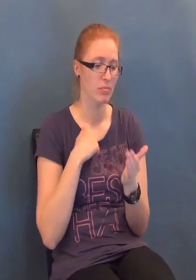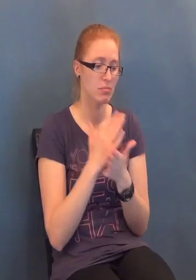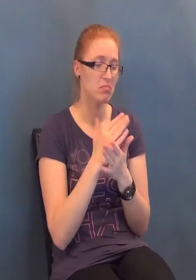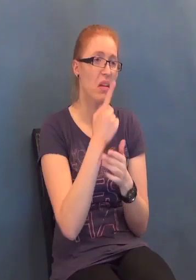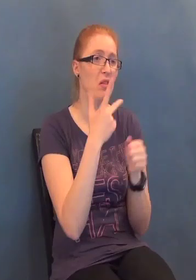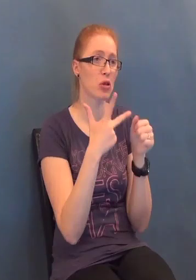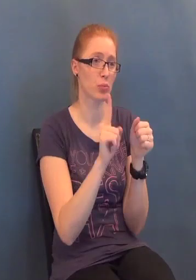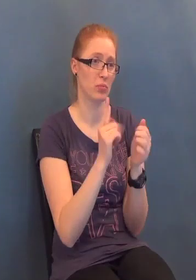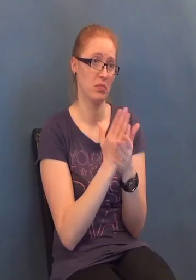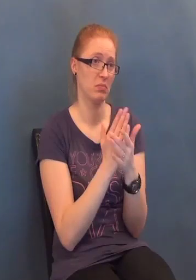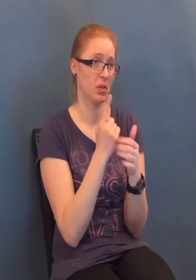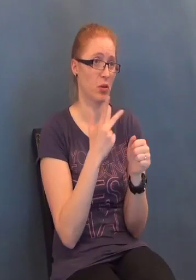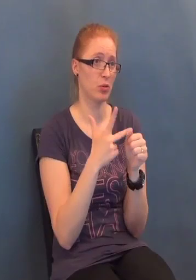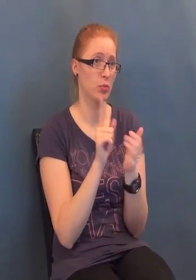Mogę tylko jedno - trzydzieści minut.